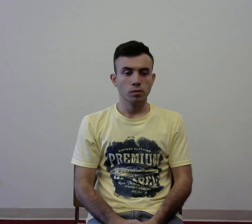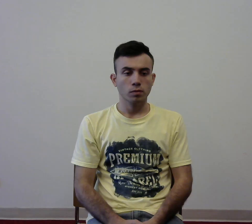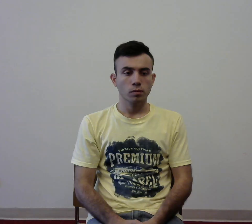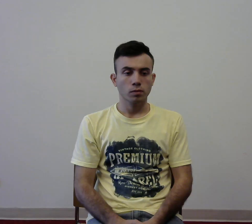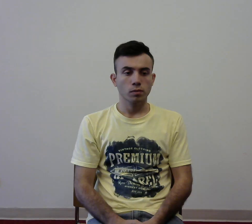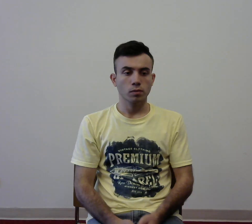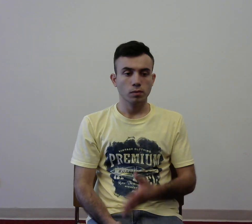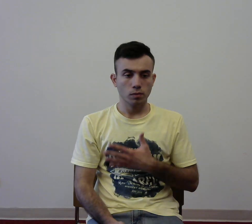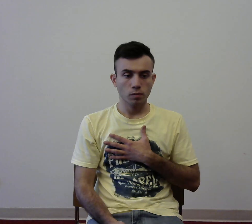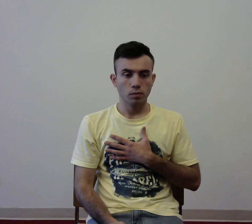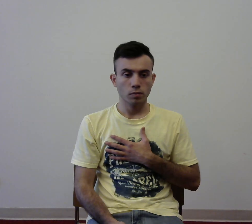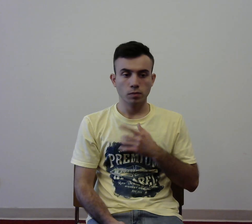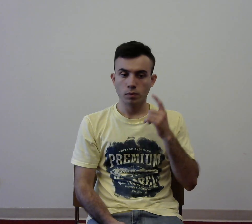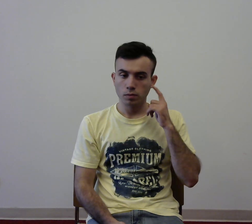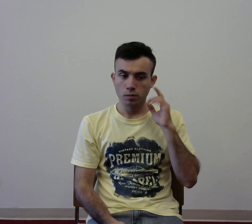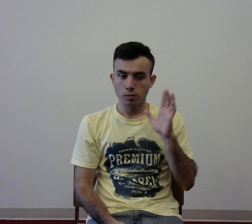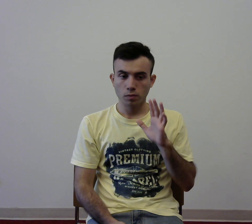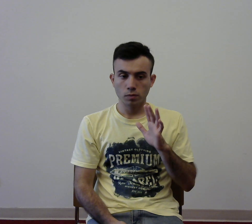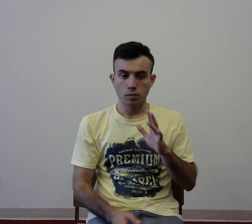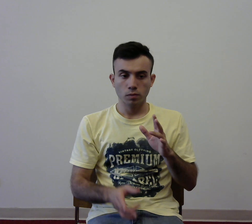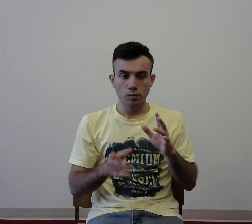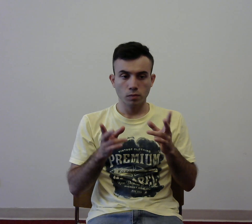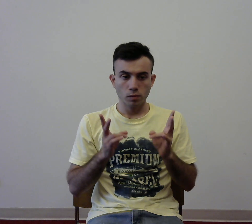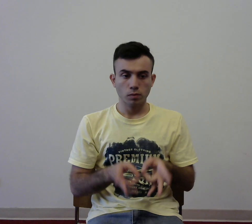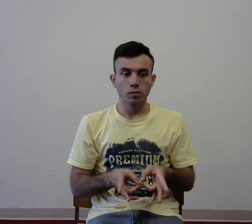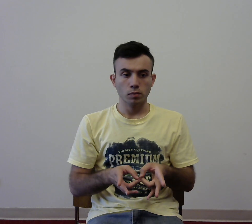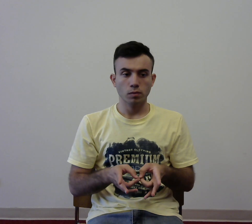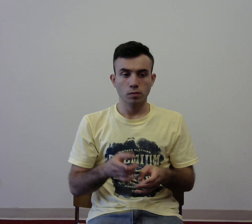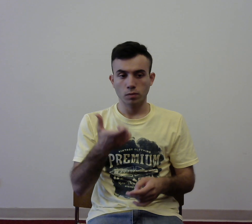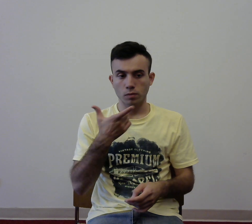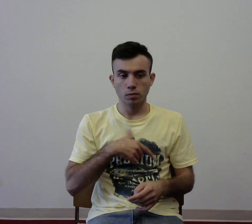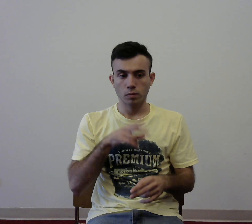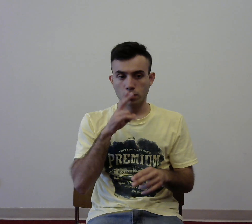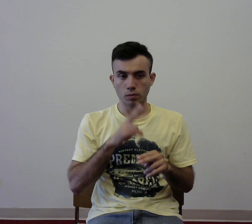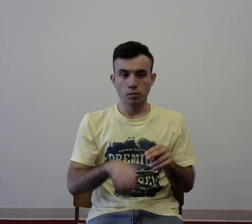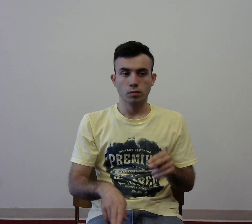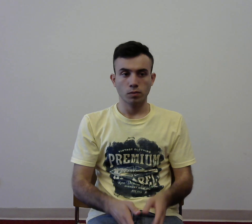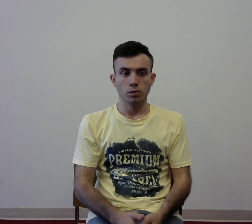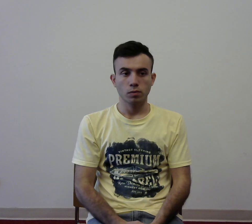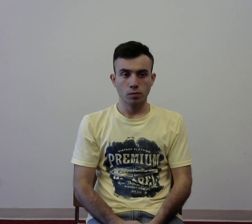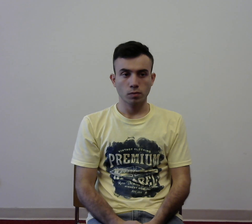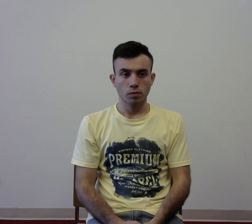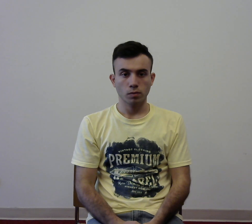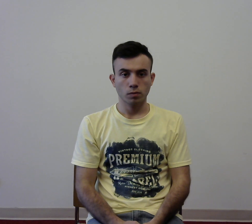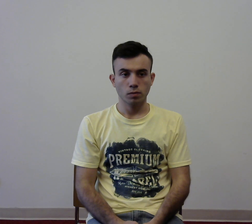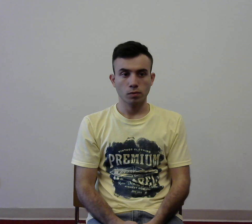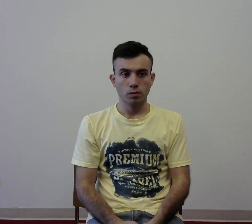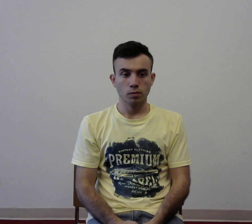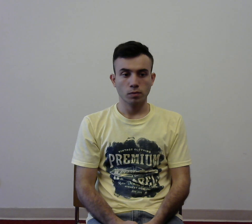Mən eşitməni qəza nəticəsində itirmişəm